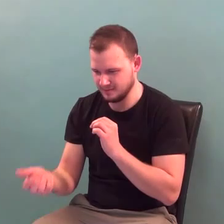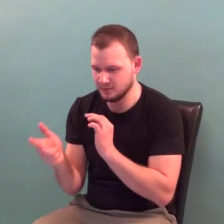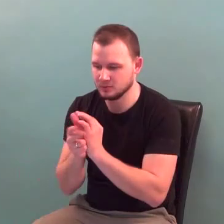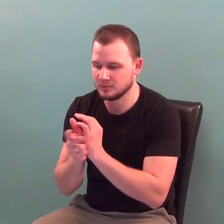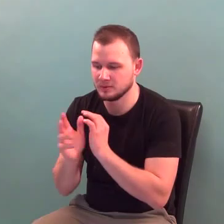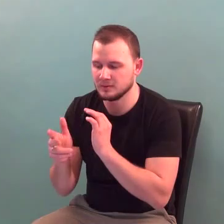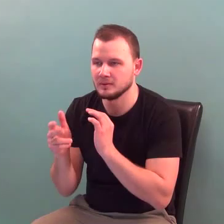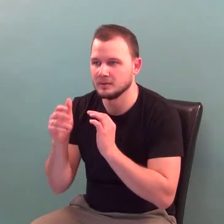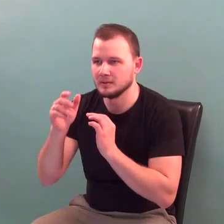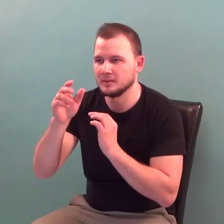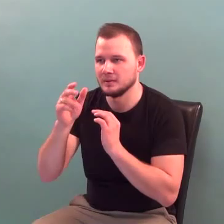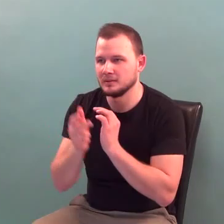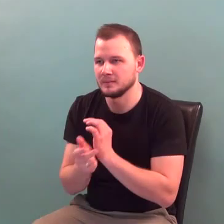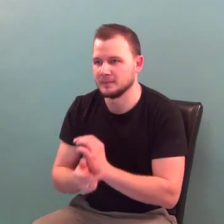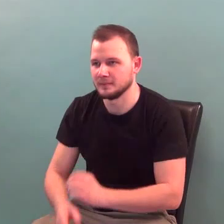Osiemnastego.